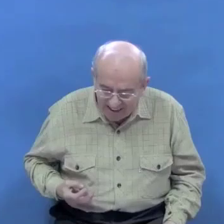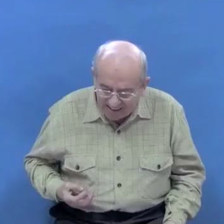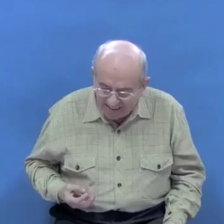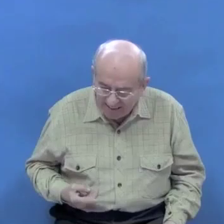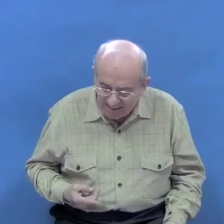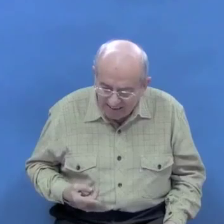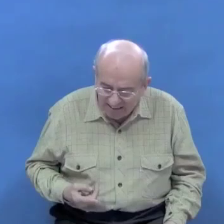Sanki.